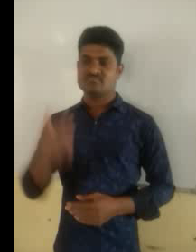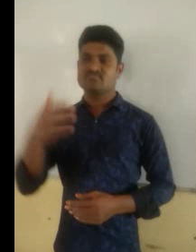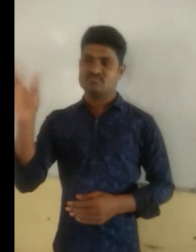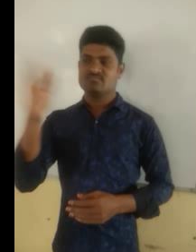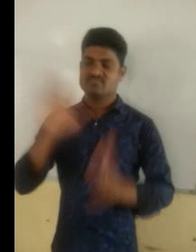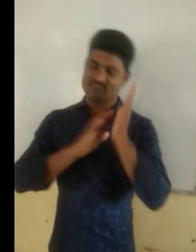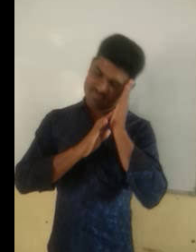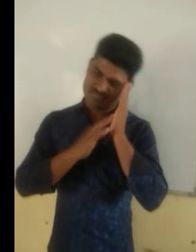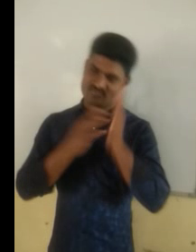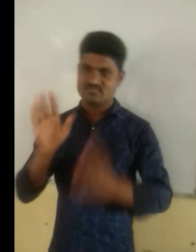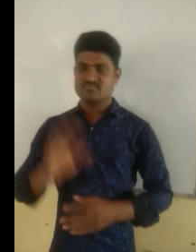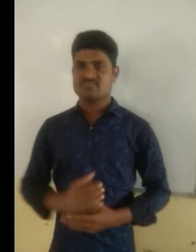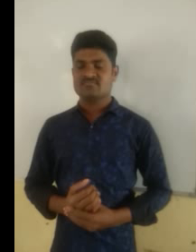go and sleep